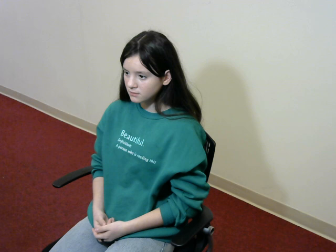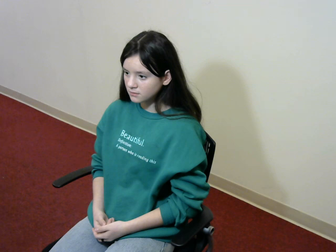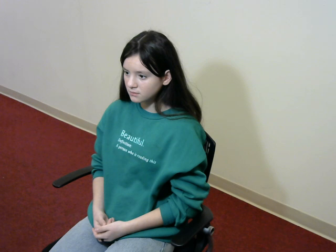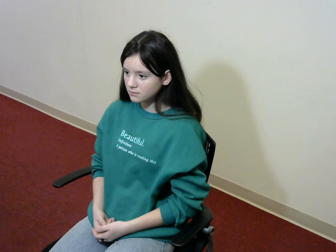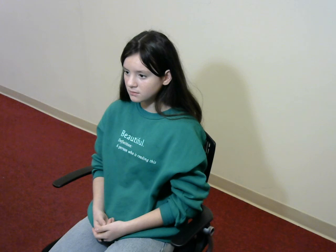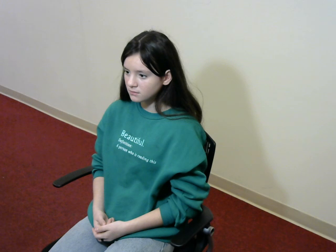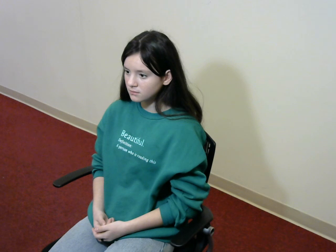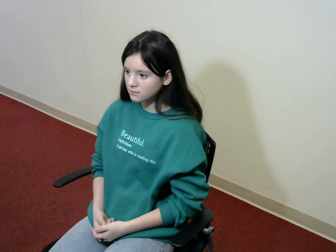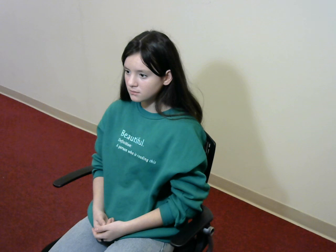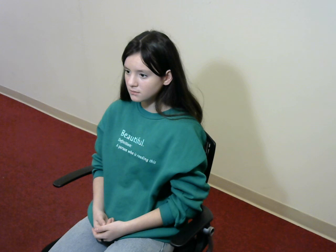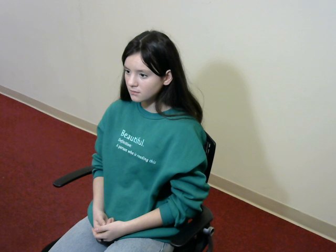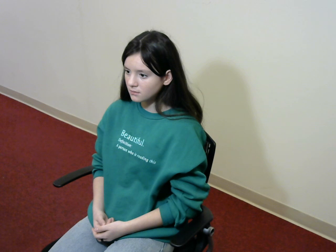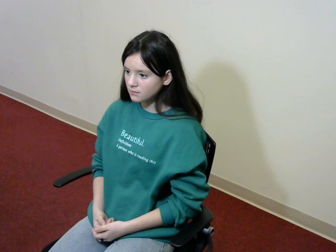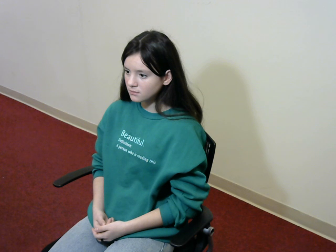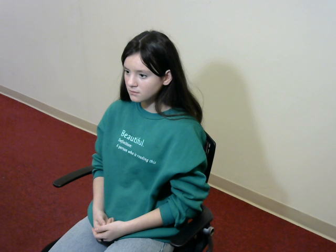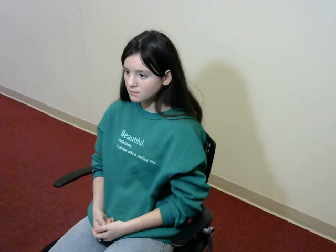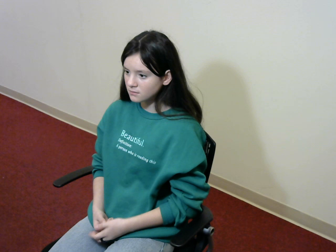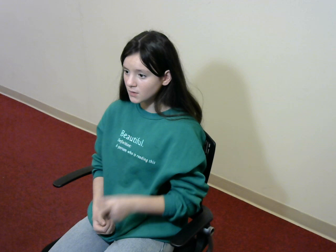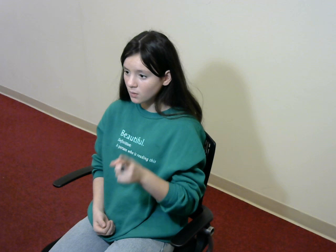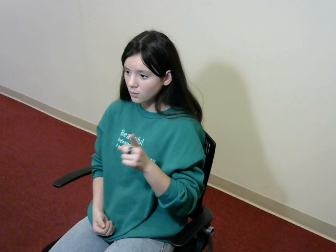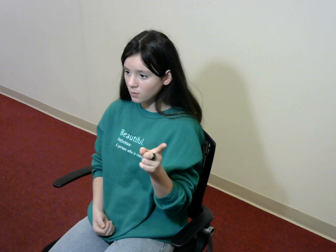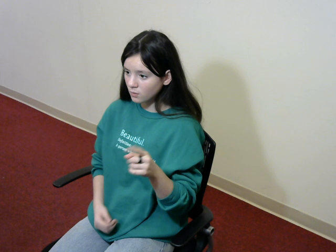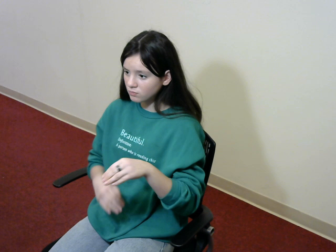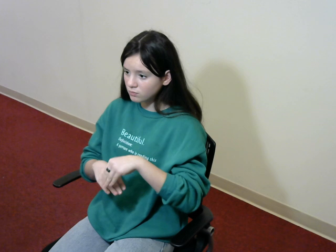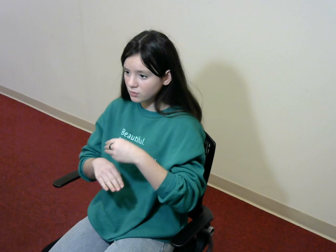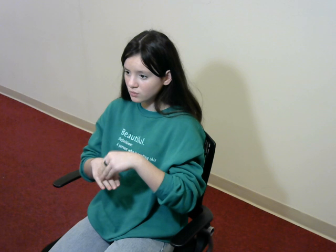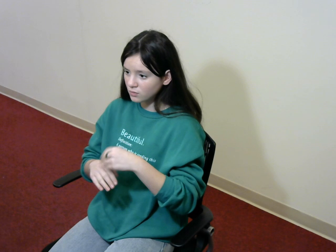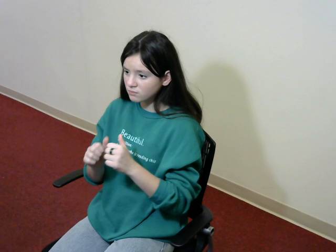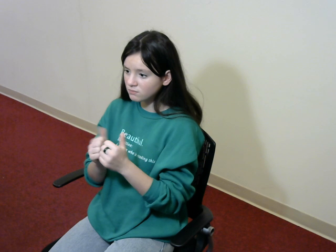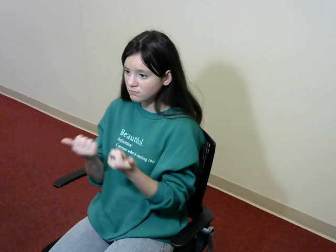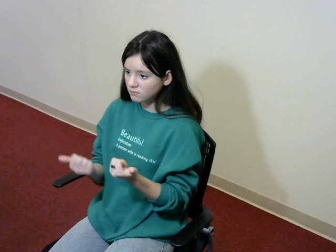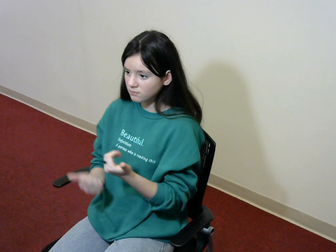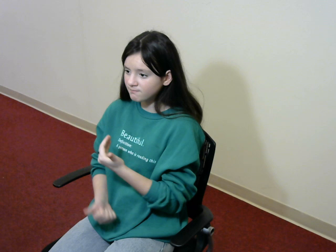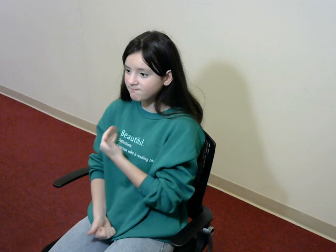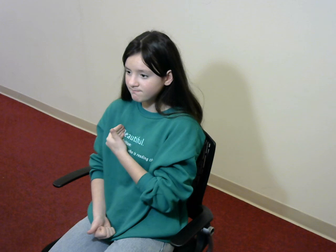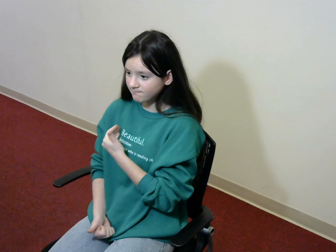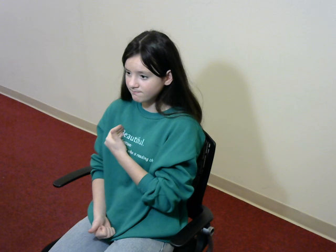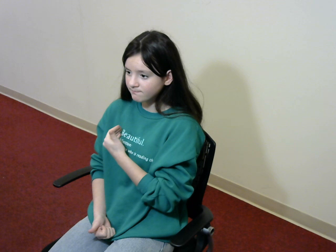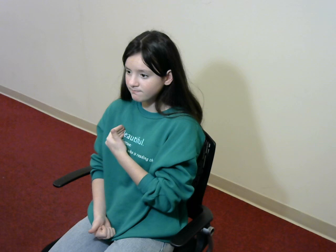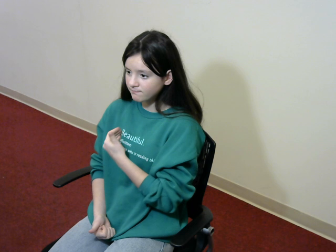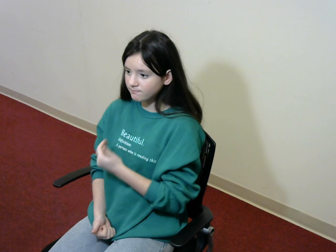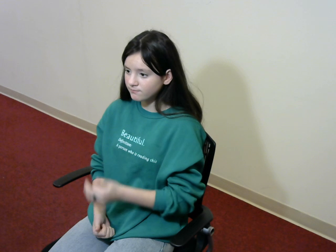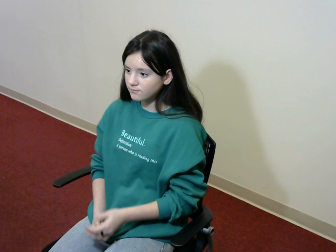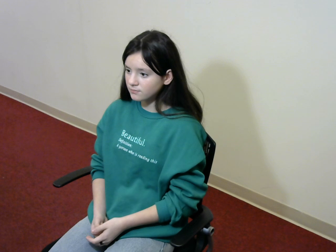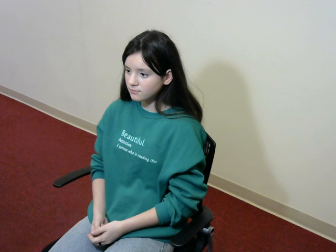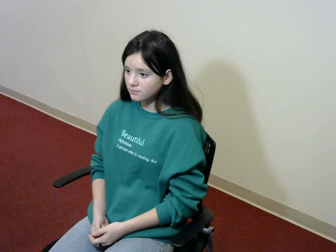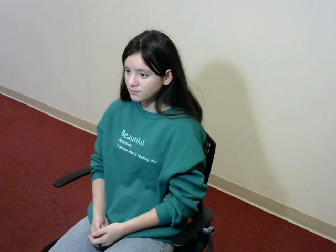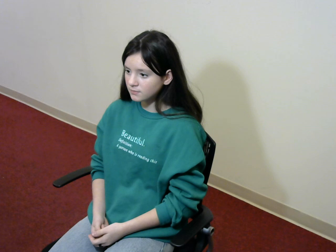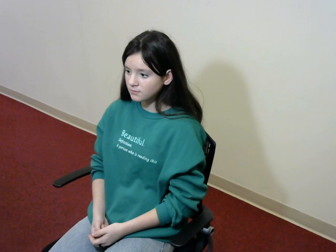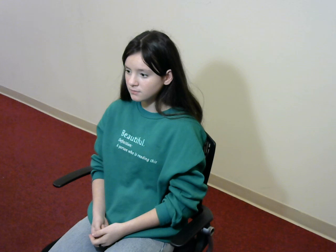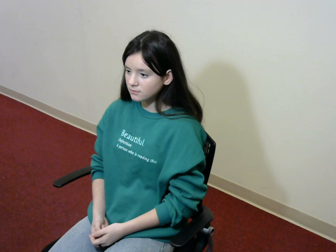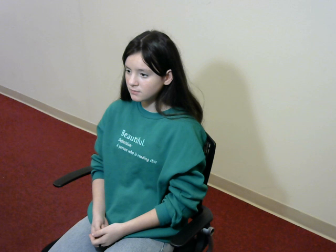O həyat yoldaşından ayrılmaq istəyir